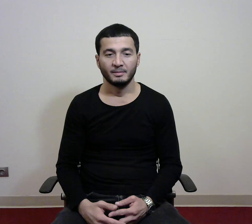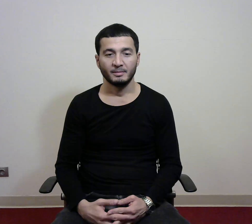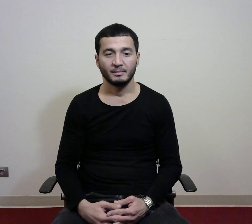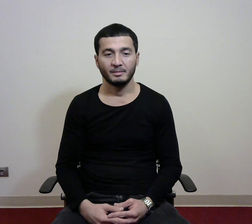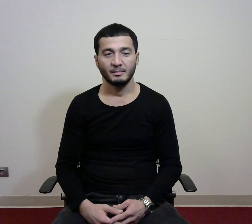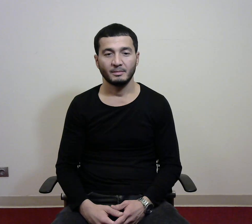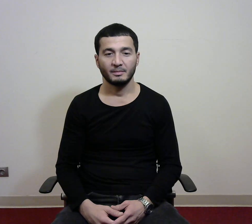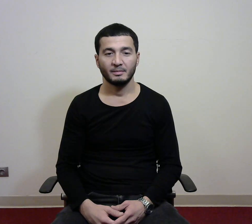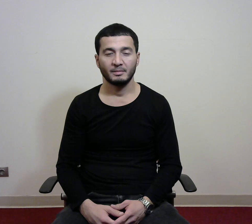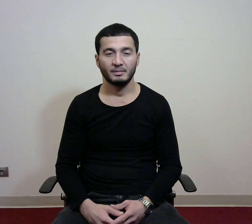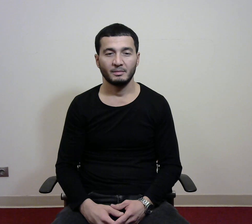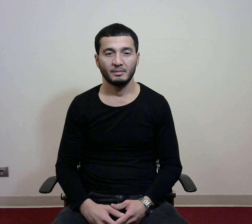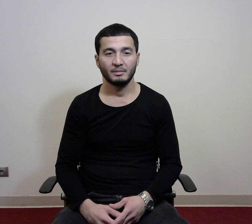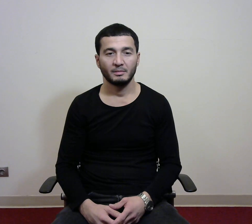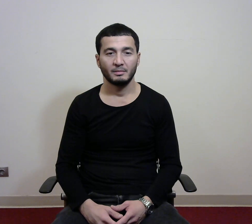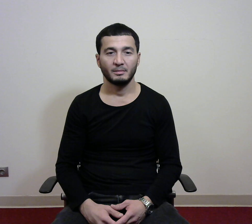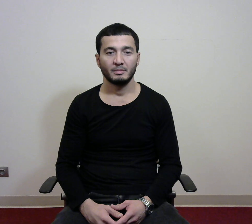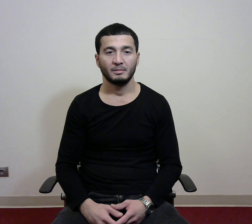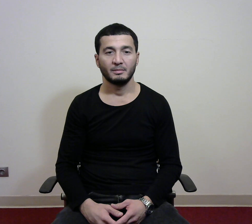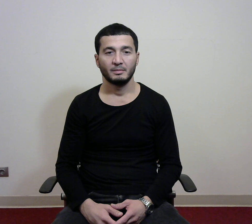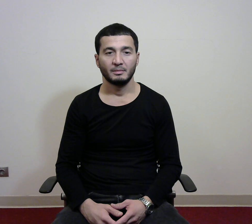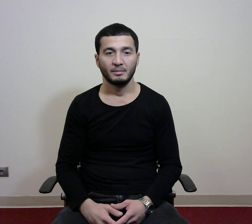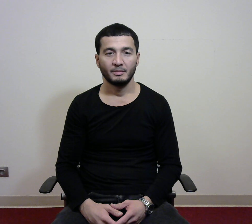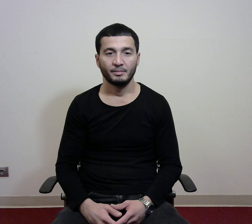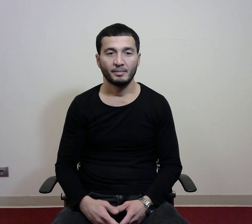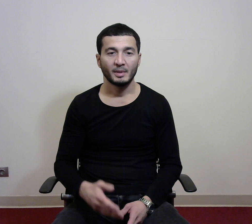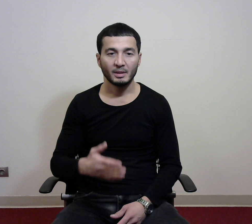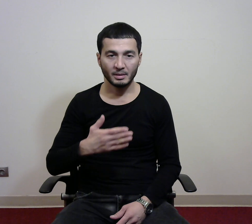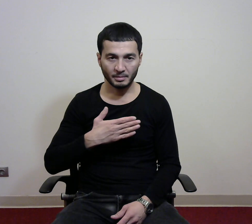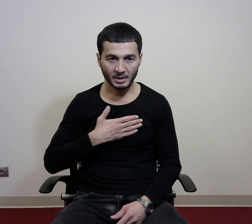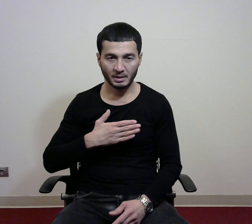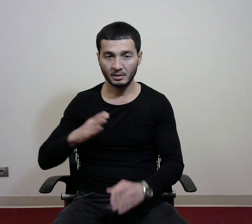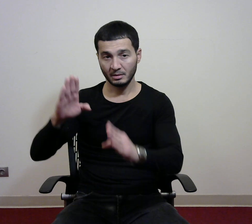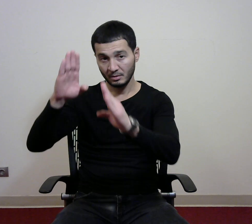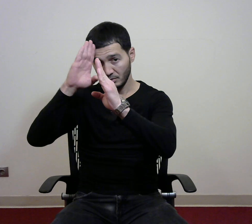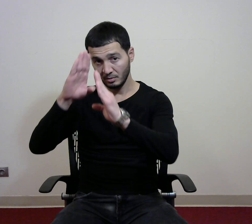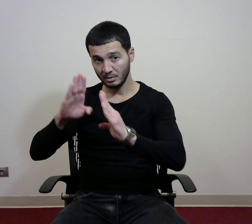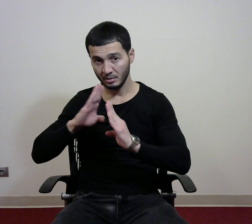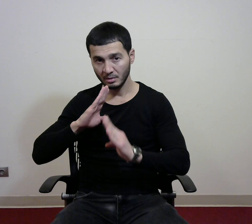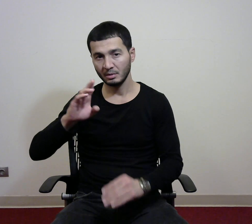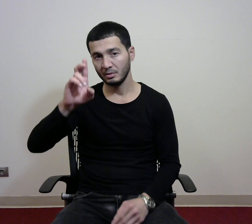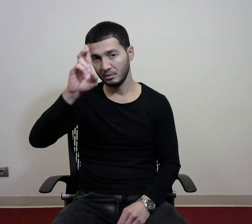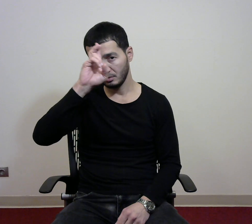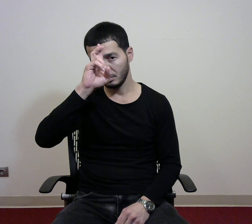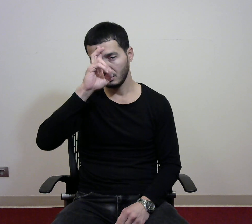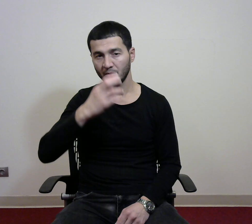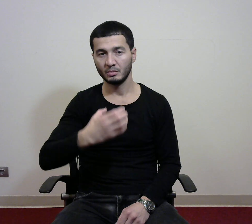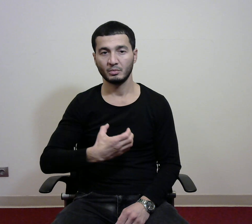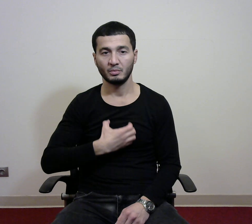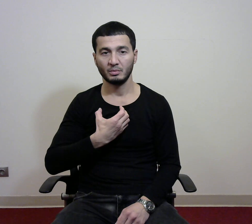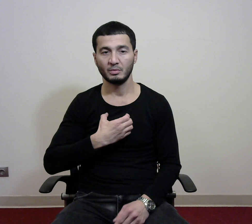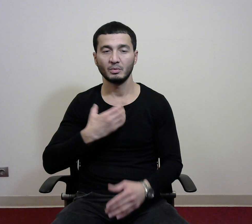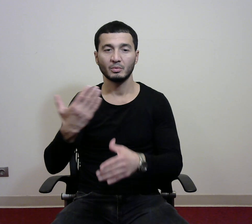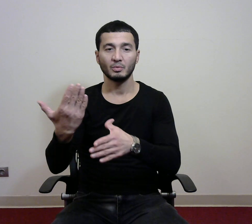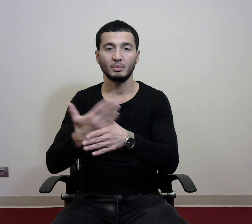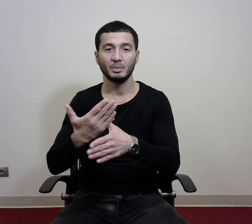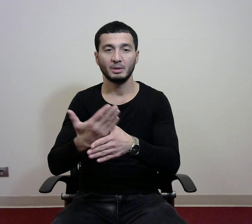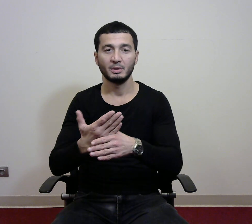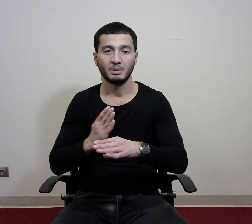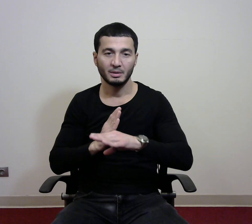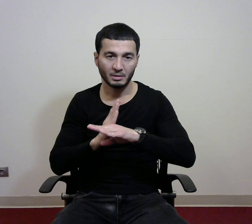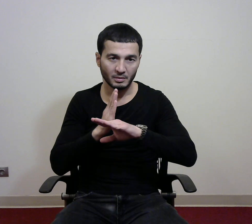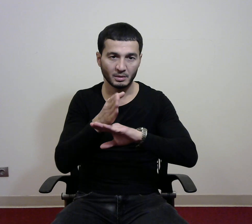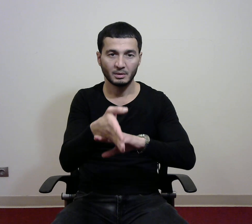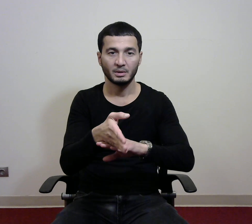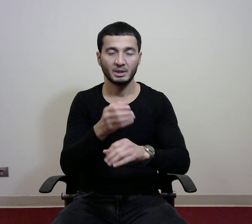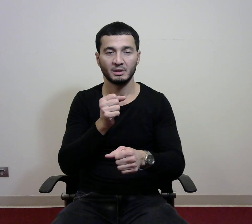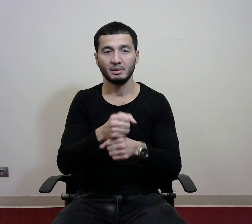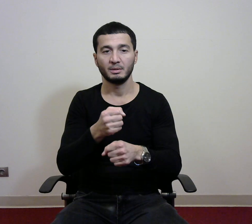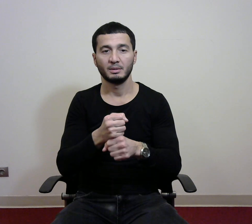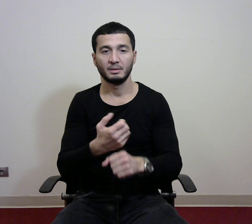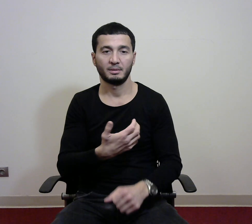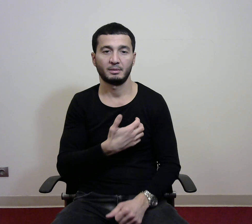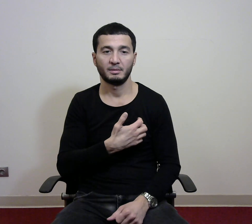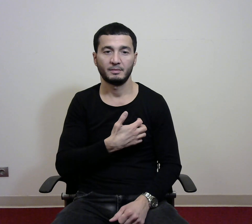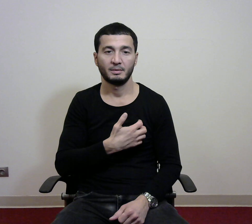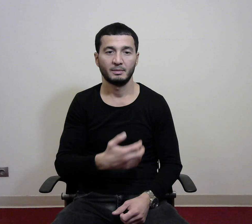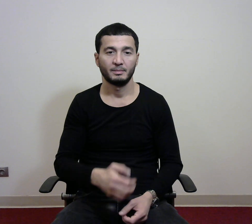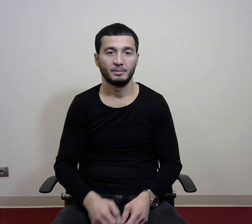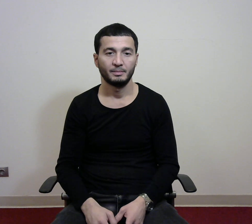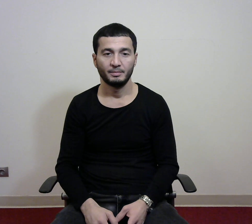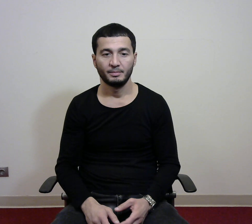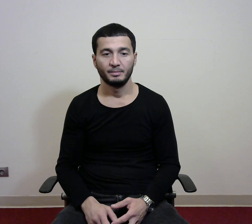Mən ünvanlı dövlət sosial yardımına müraciət etmək istəyirəm